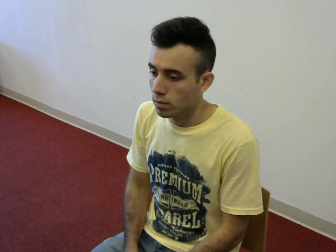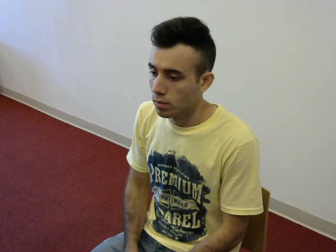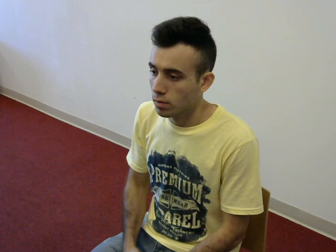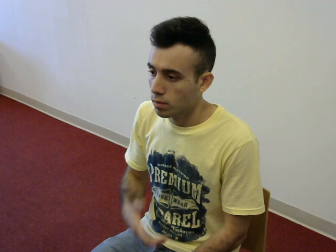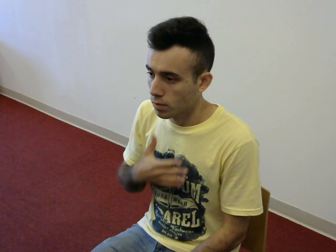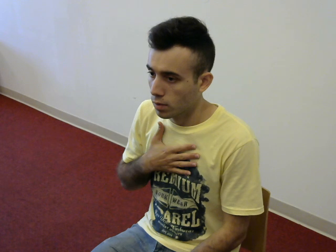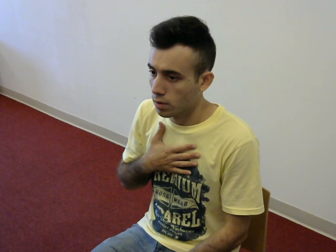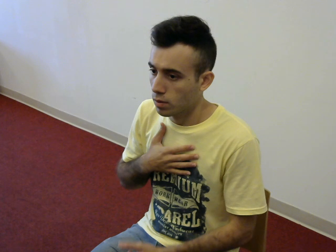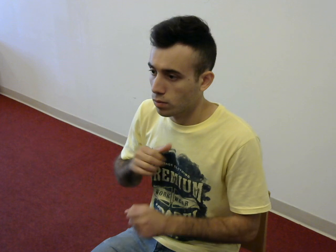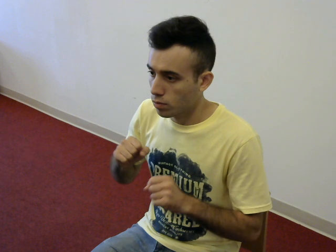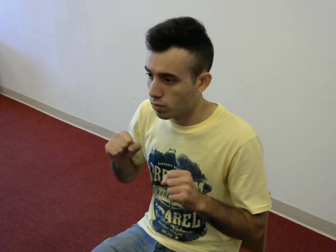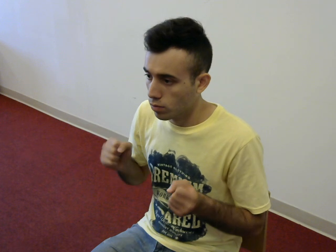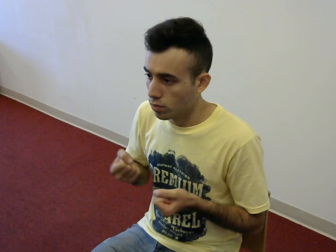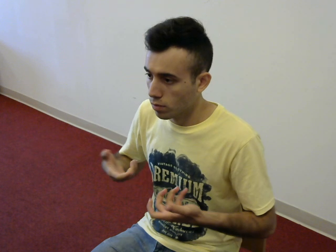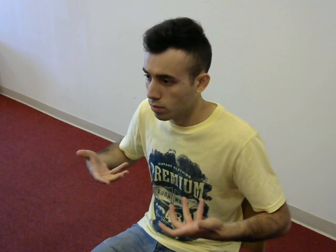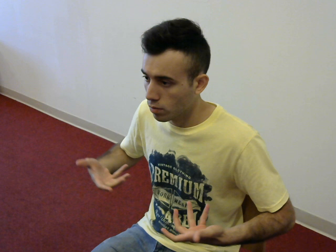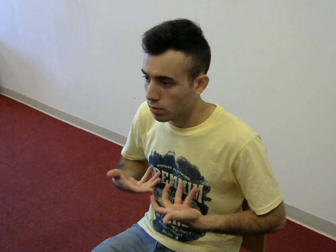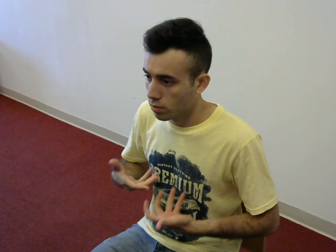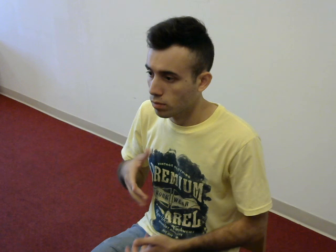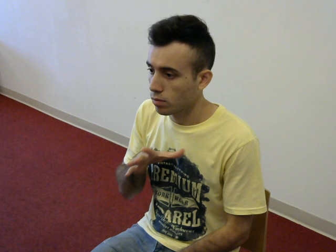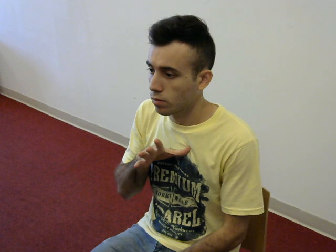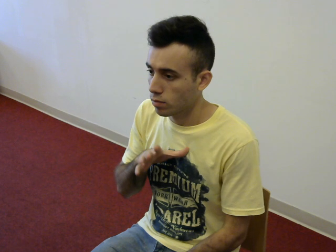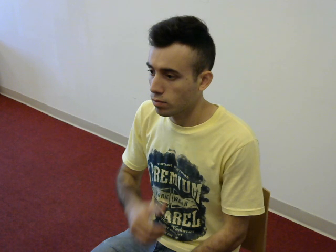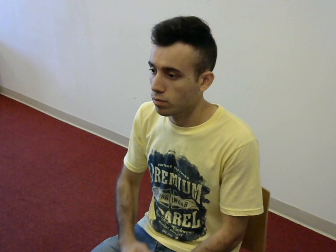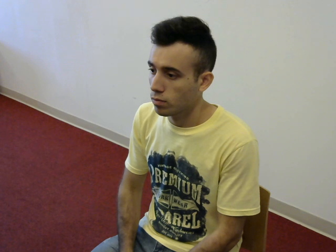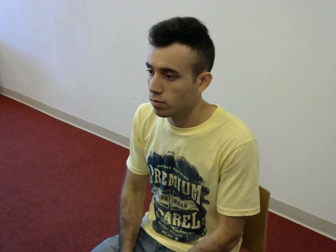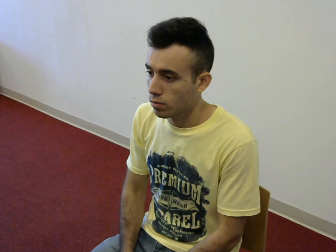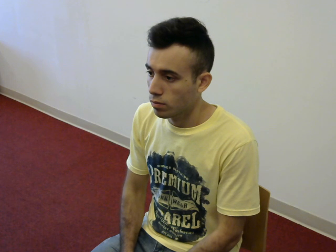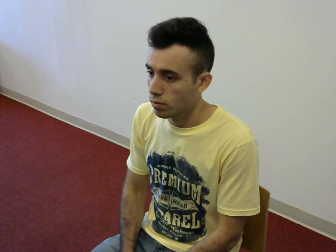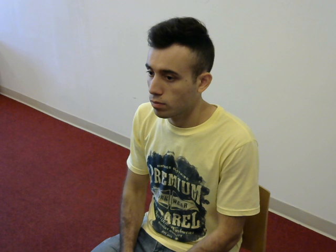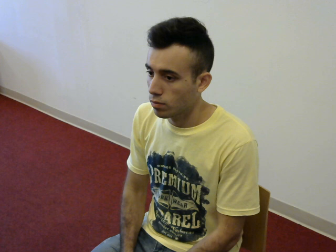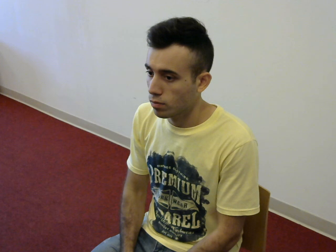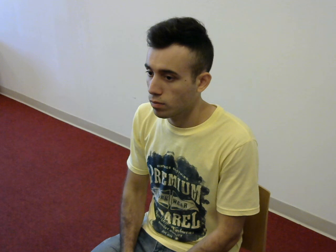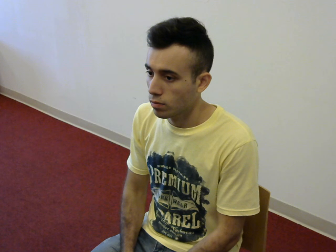Mən sətəlcəm olmuşam